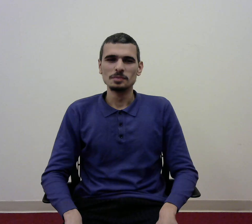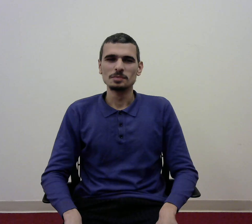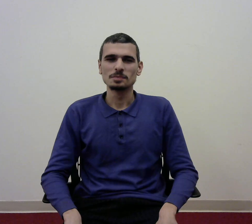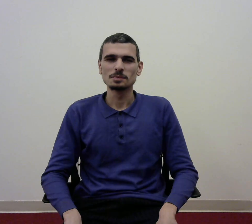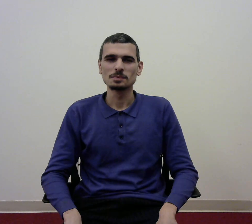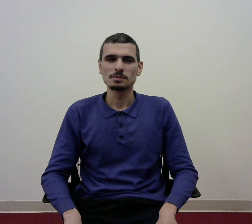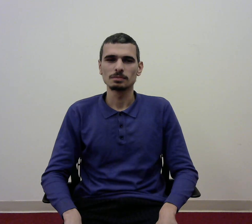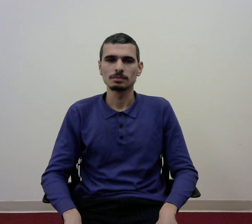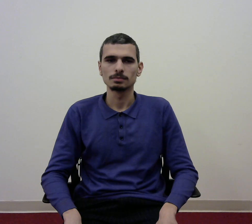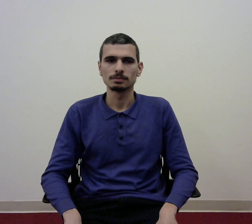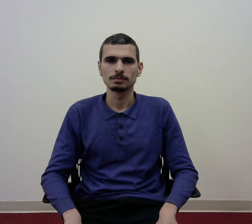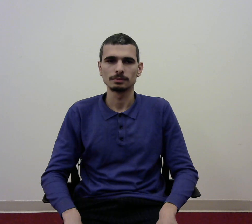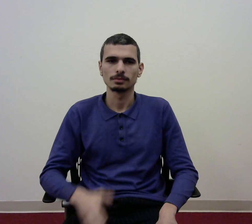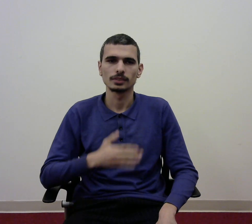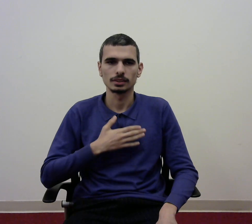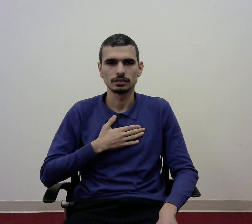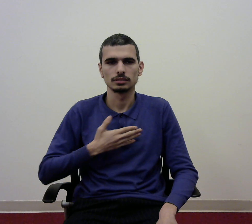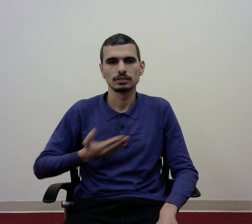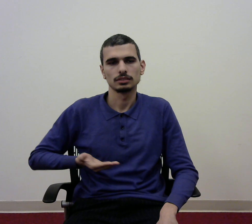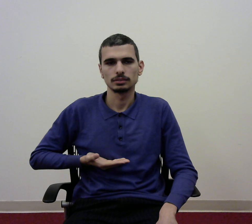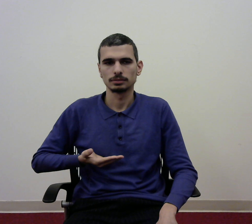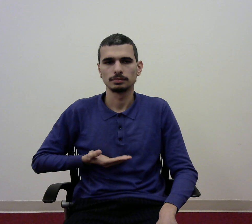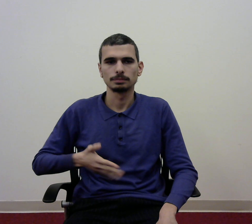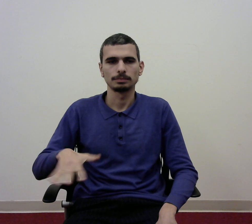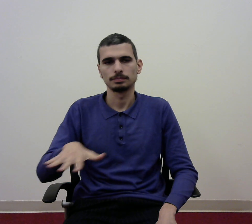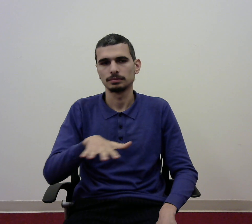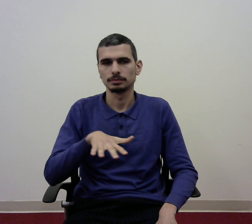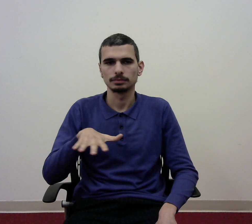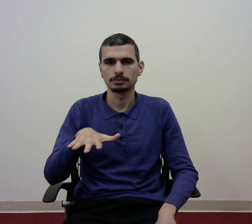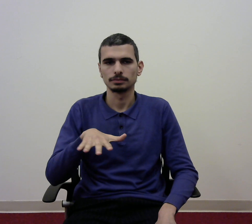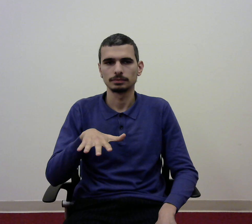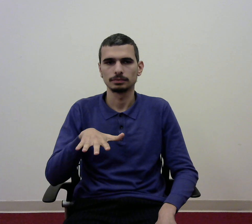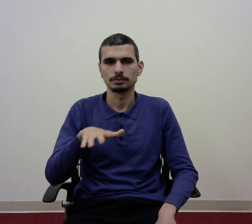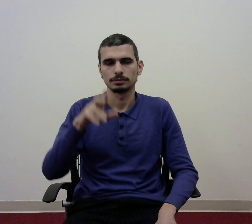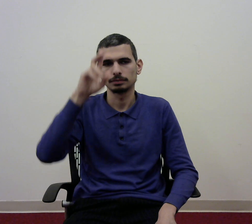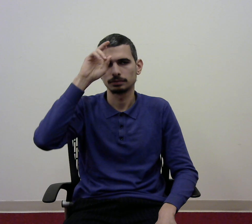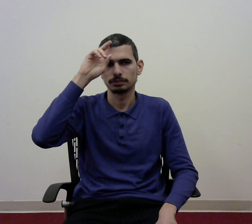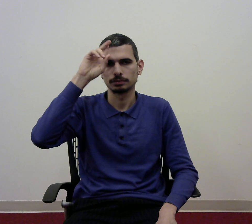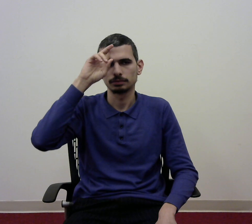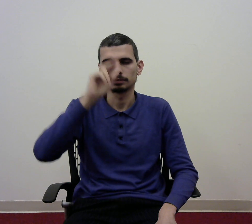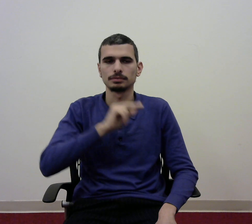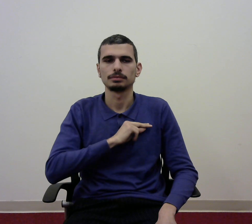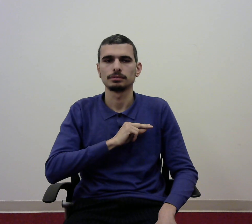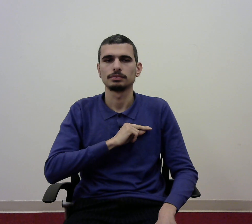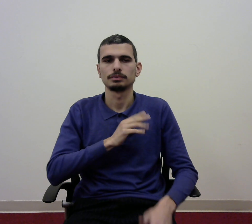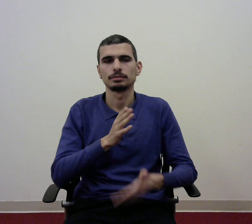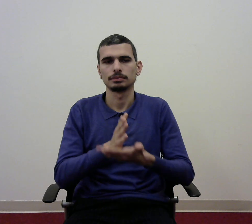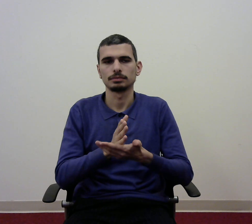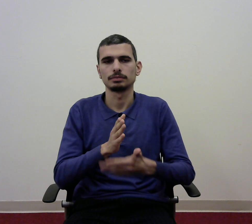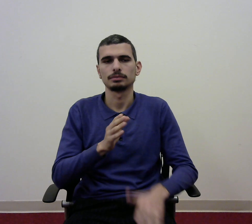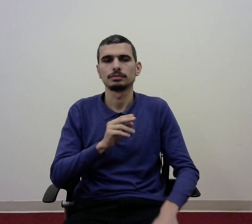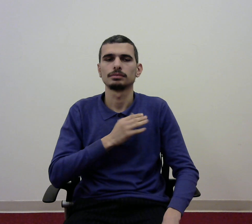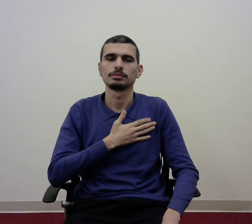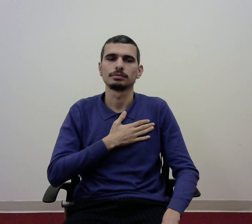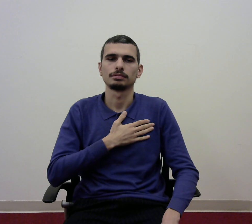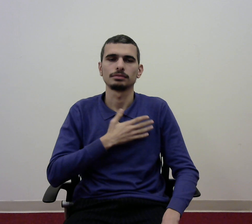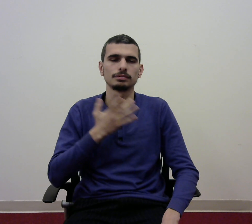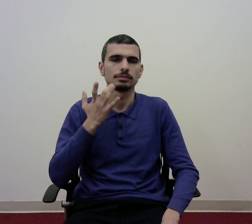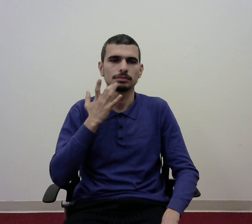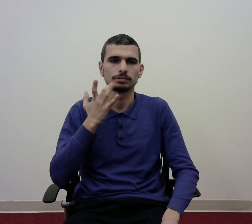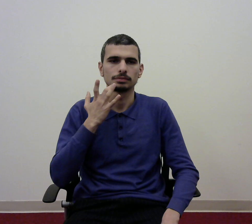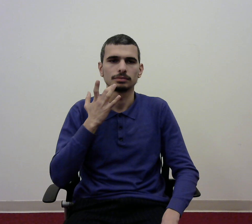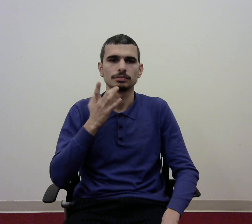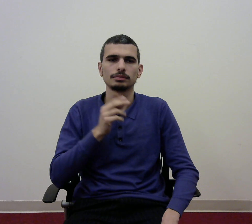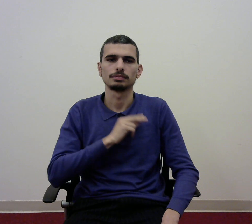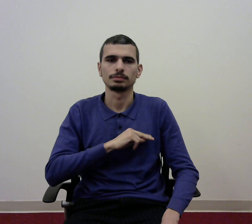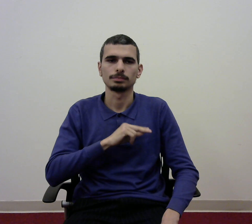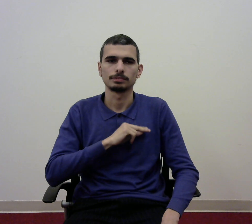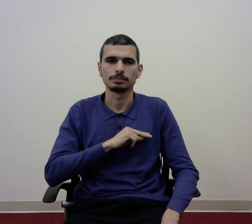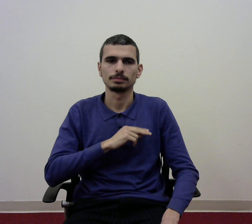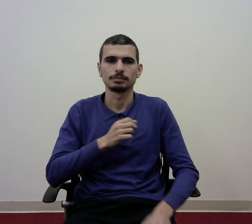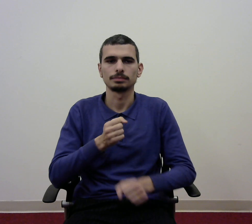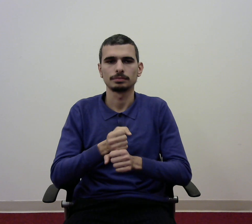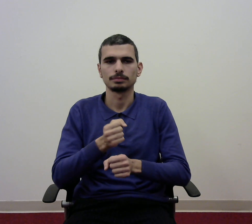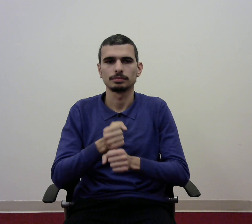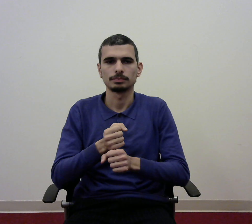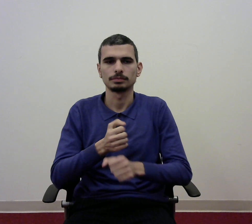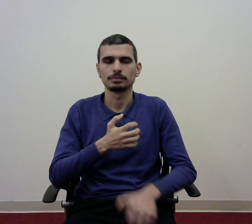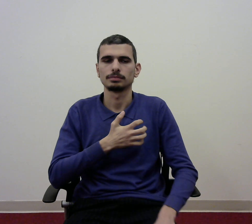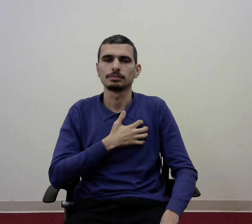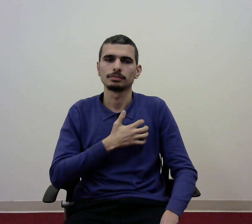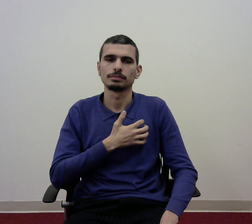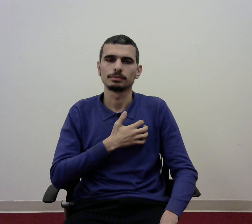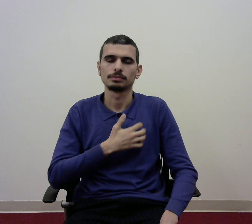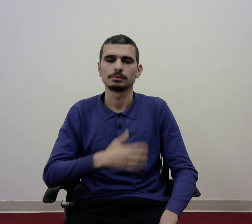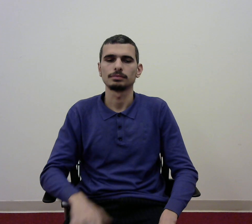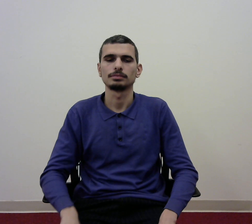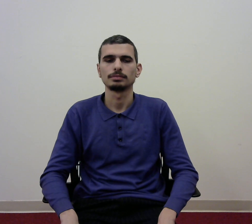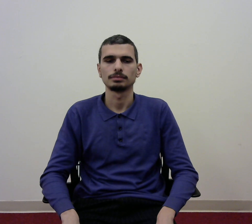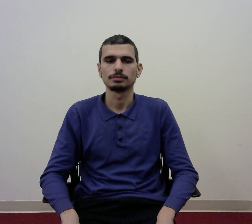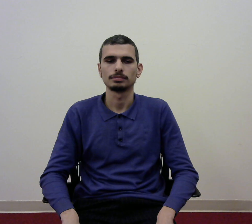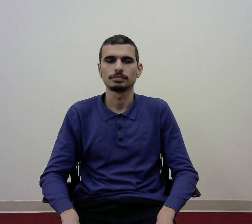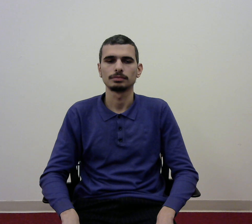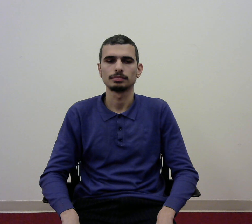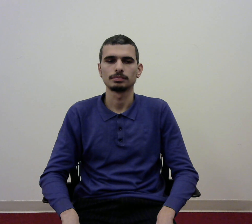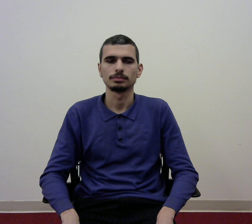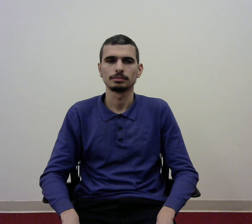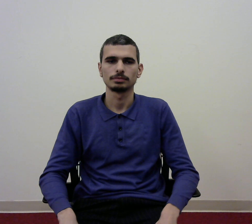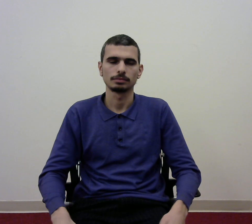Mənim yaşadığım ərazidə dövlət işi var, mən həmin işdə işləmək istəyirəm